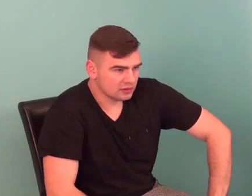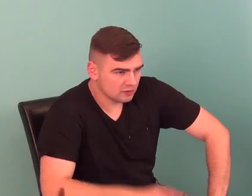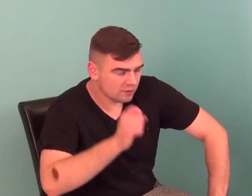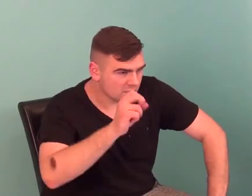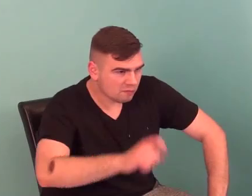Tak, tak.